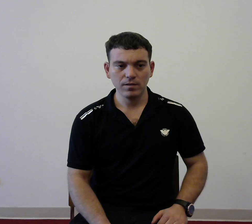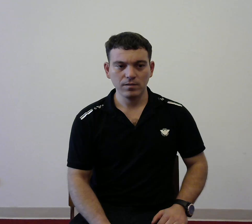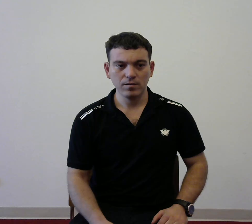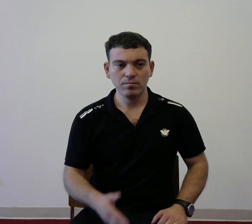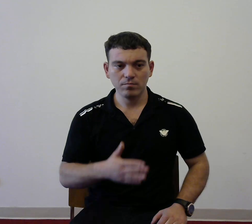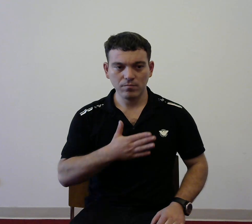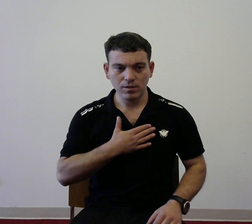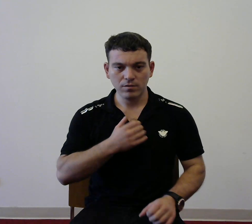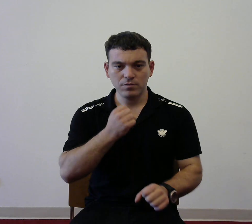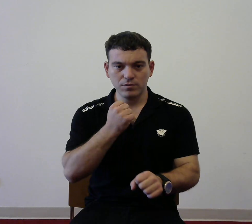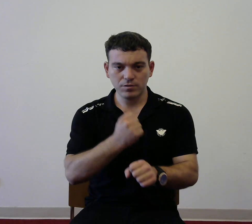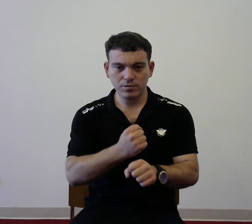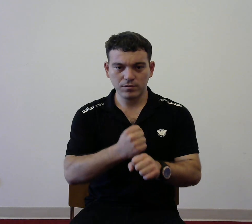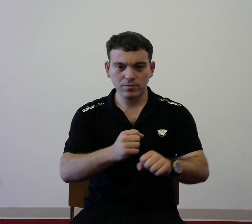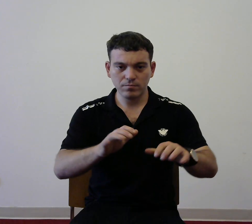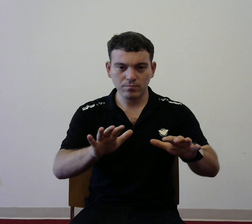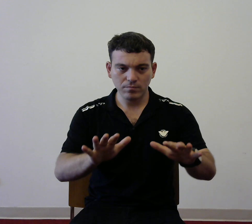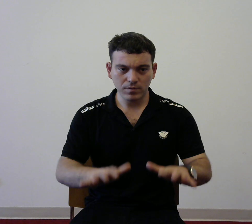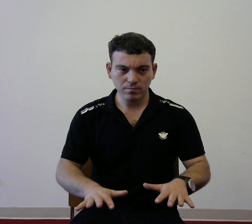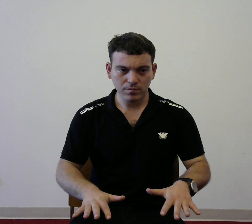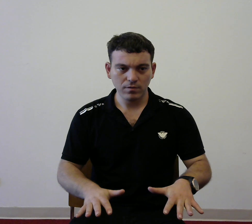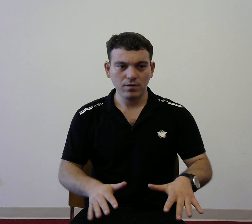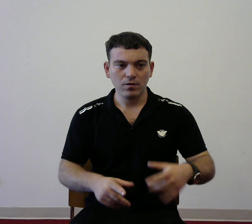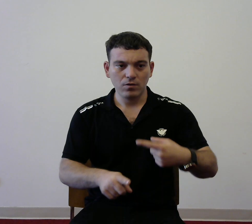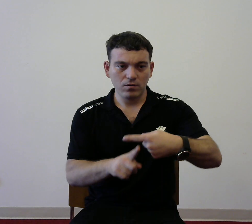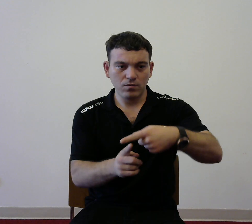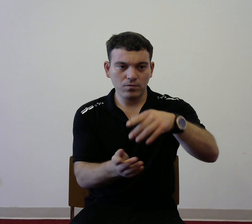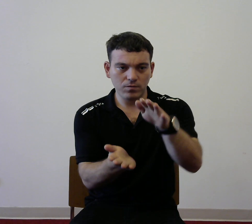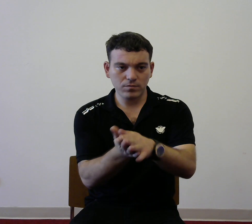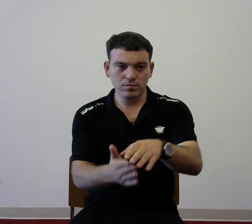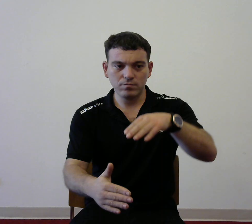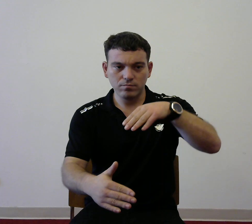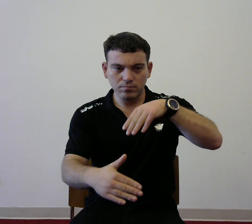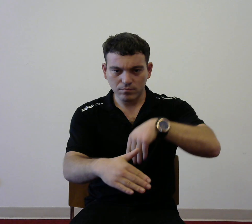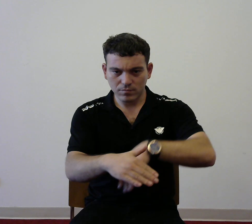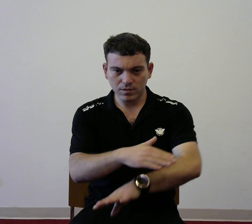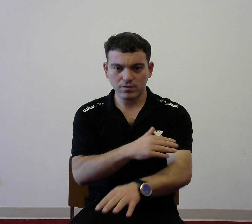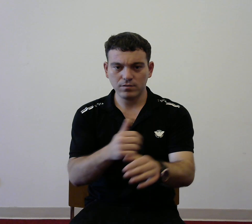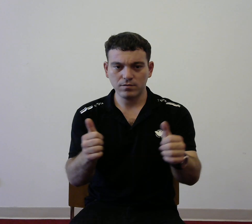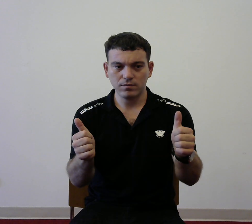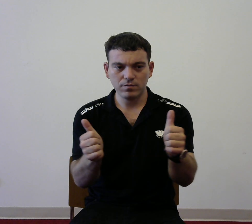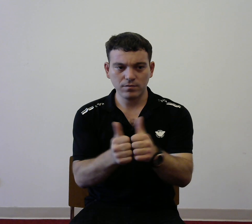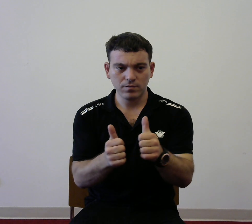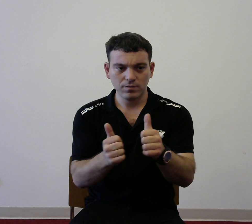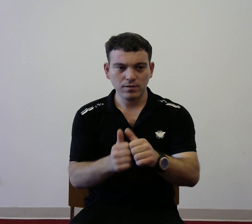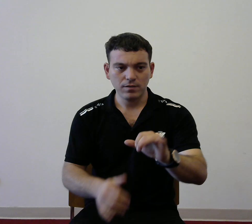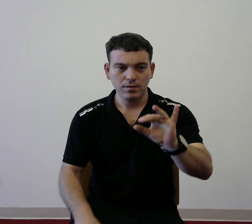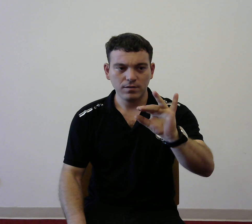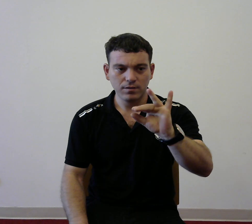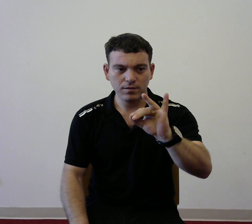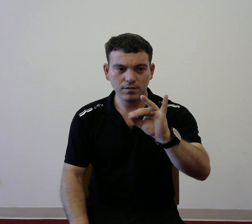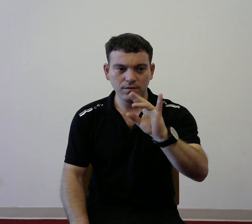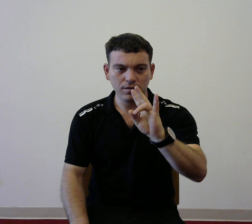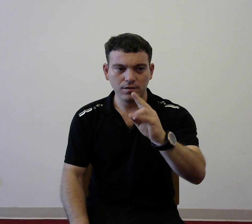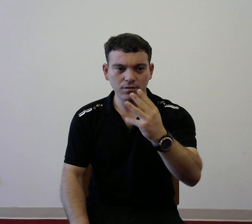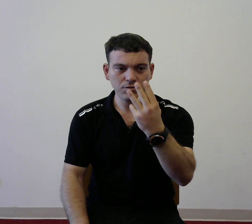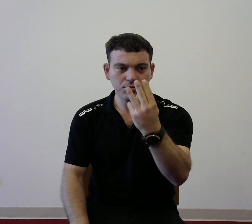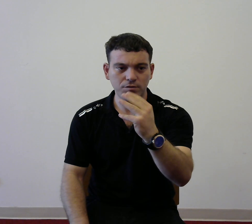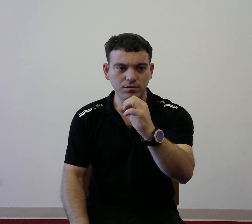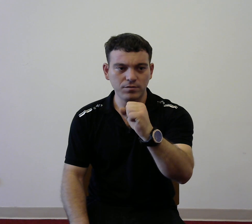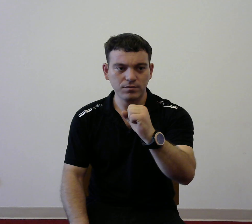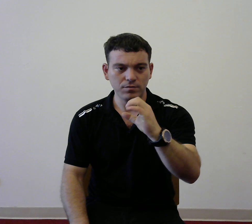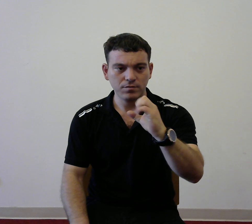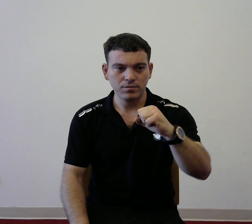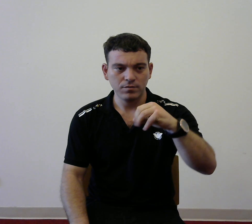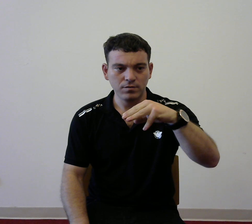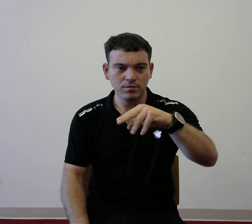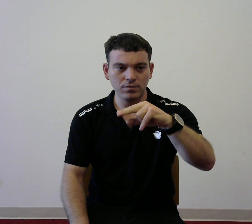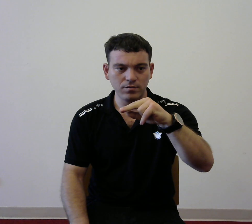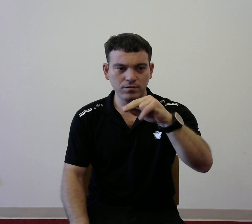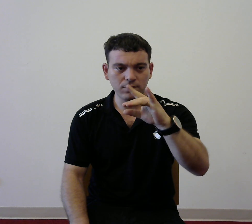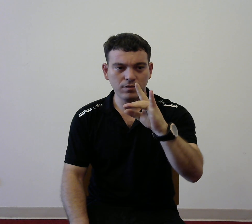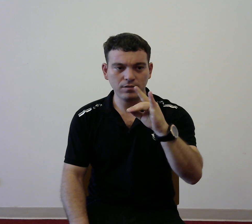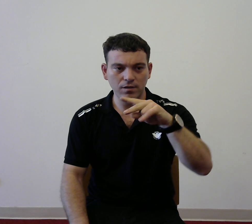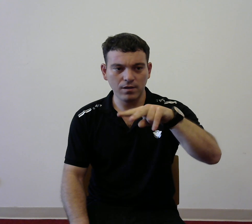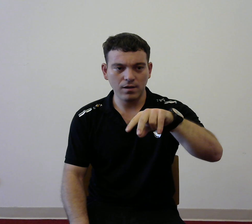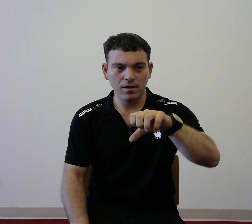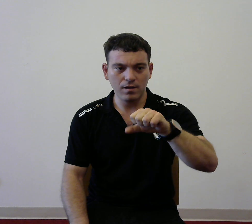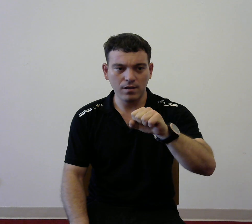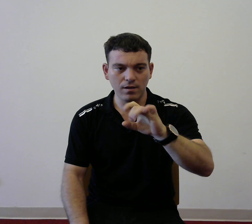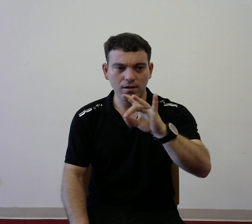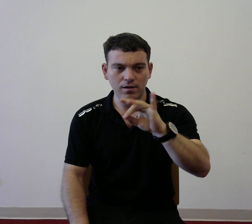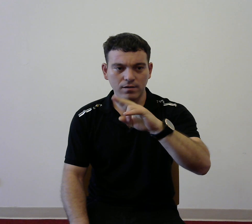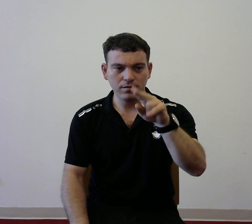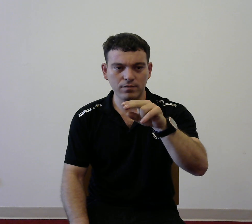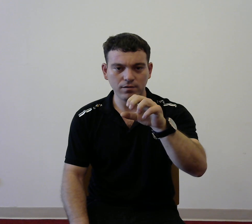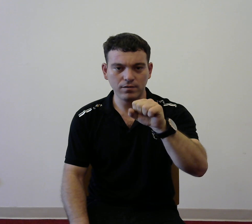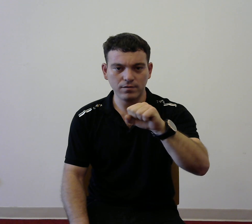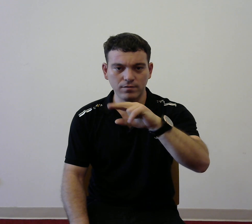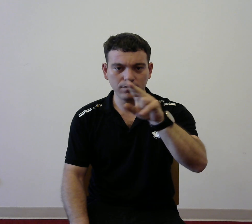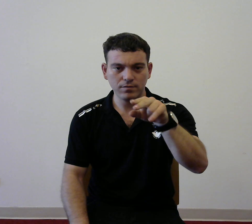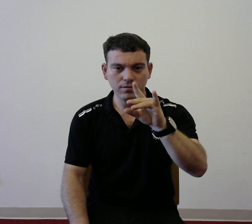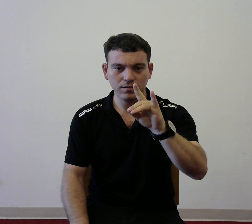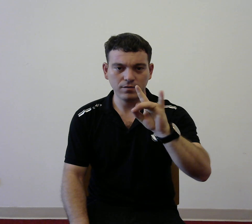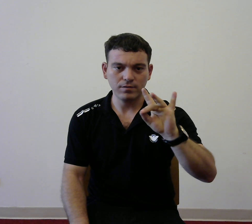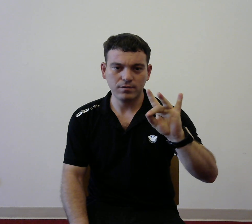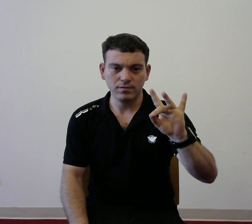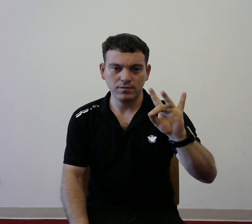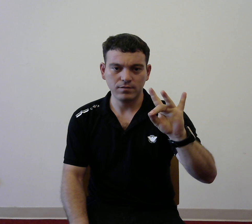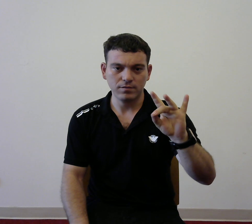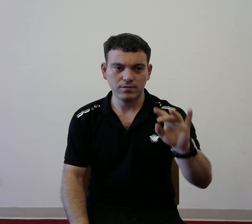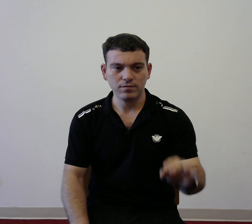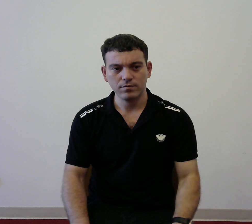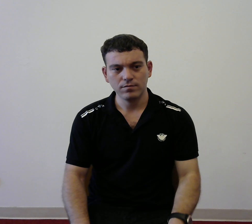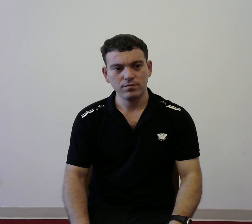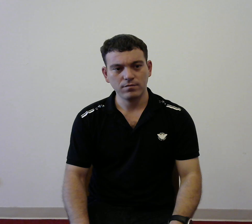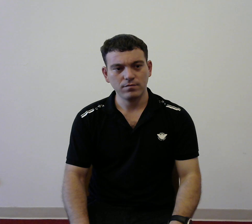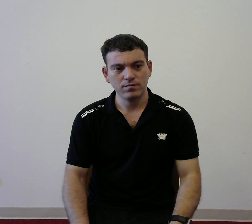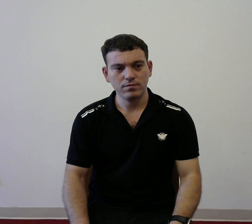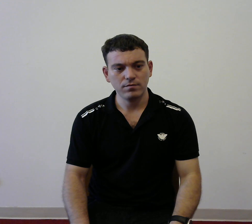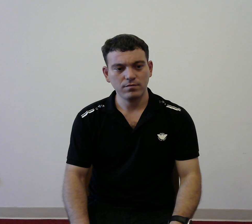Mənim iş yerim İnşaatçılar metrosunun yanındadadır